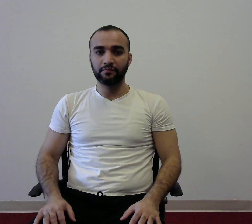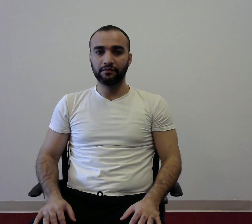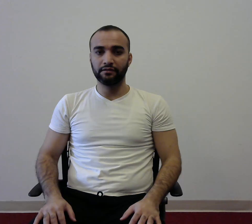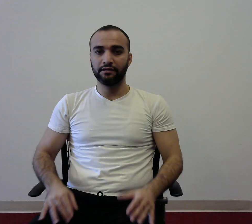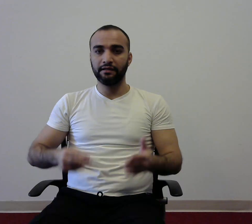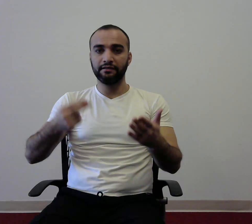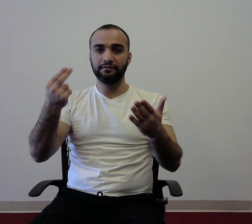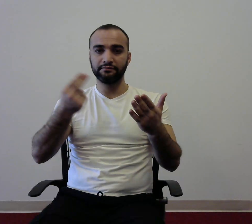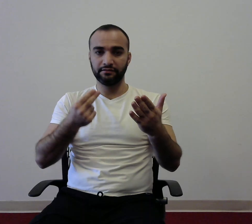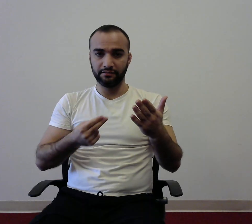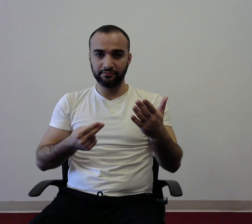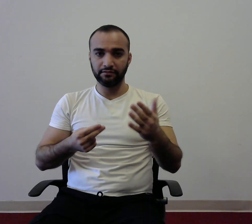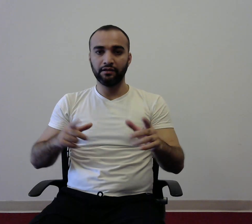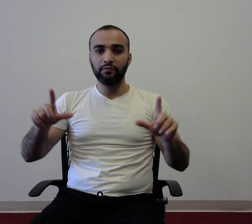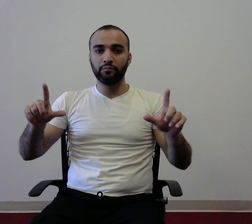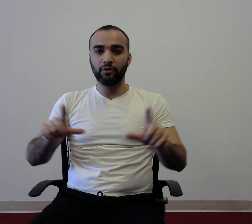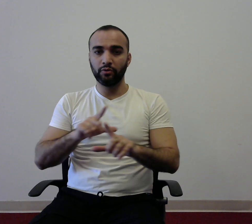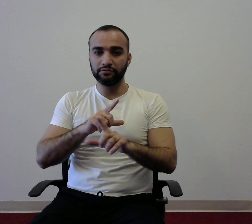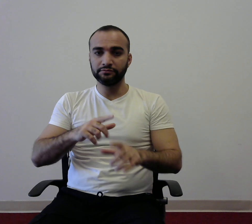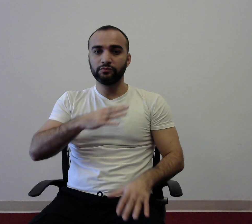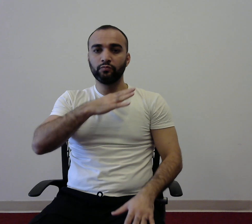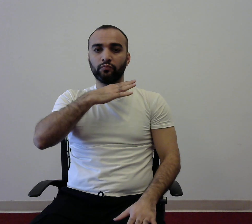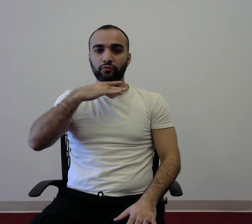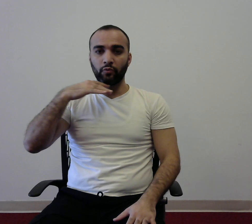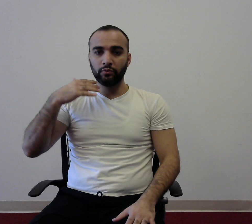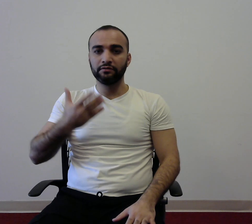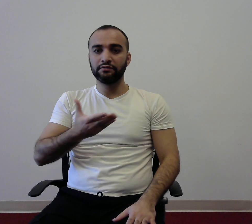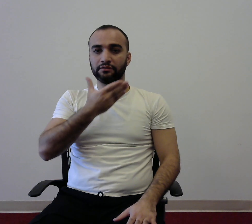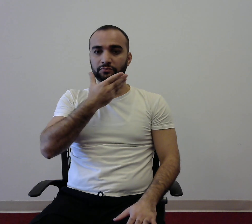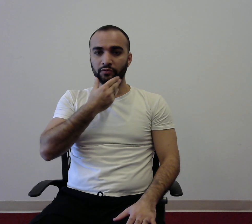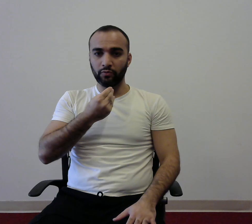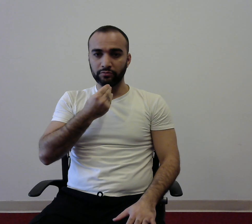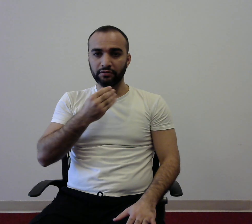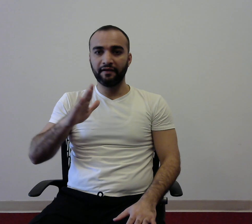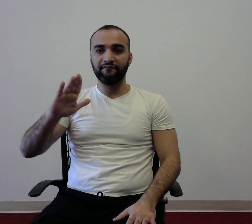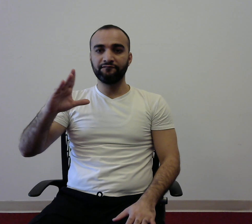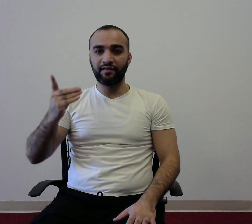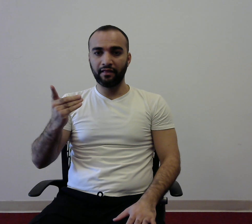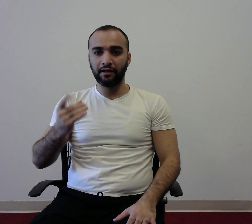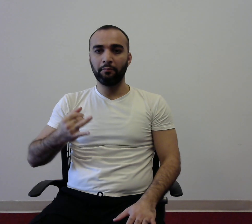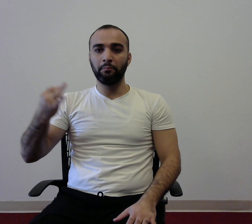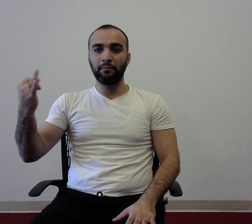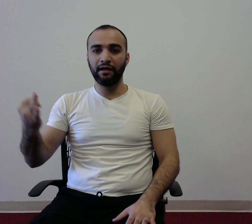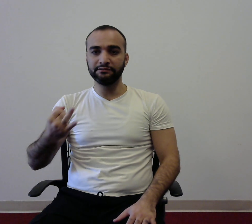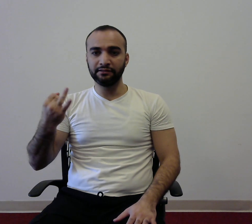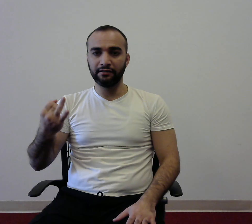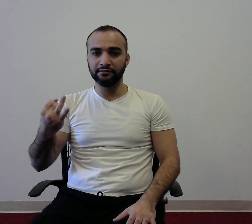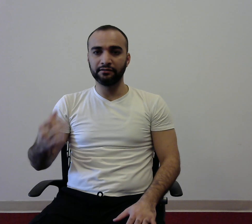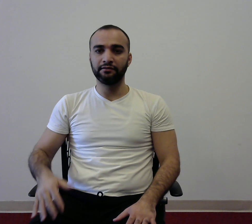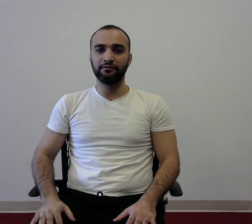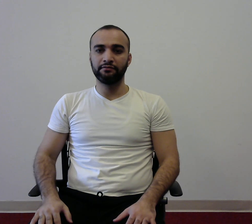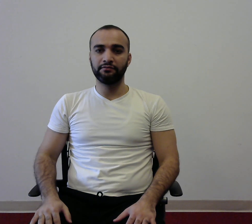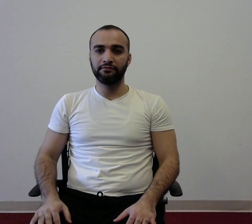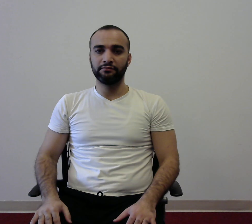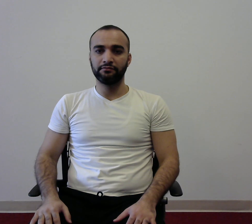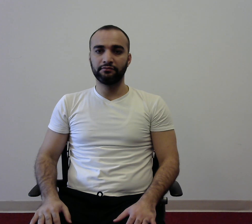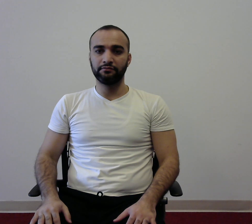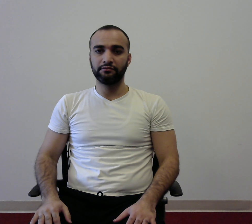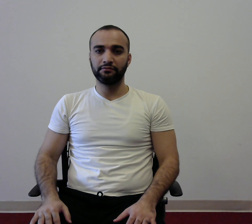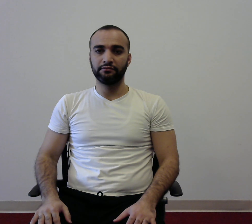Rəsm muzeyi çox gözəl və maraqlıdır